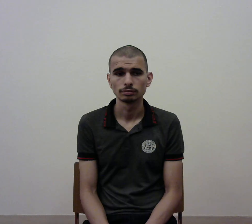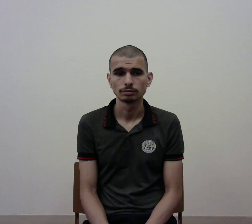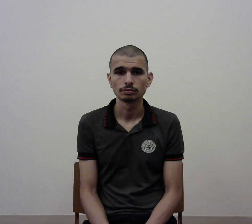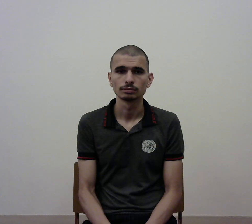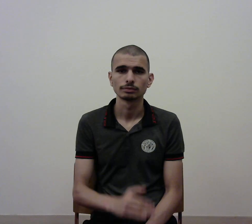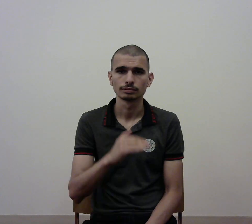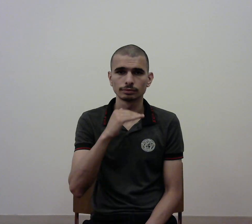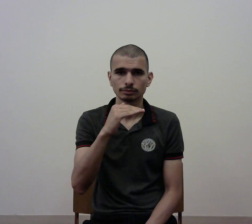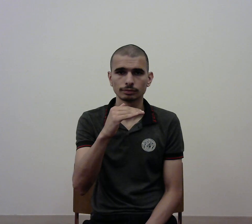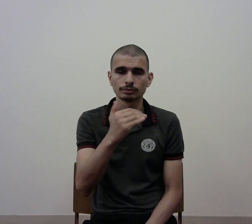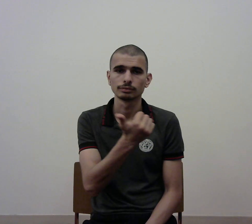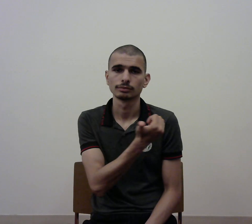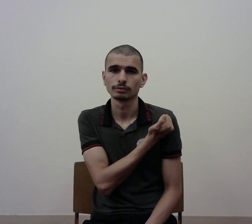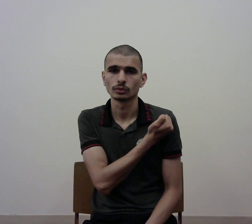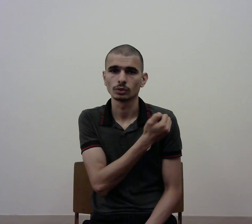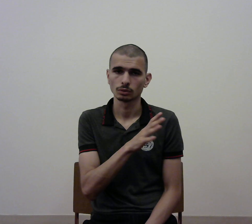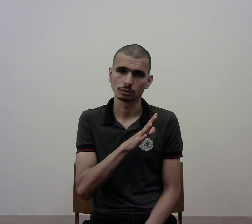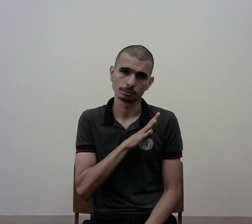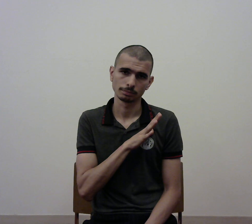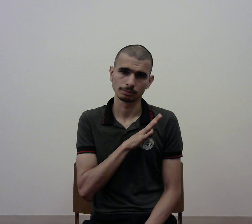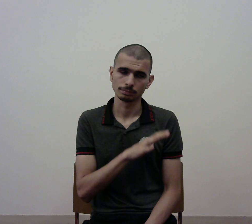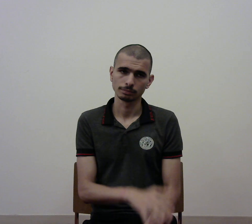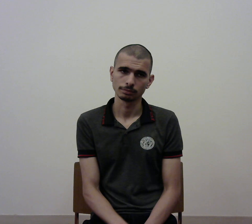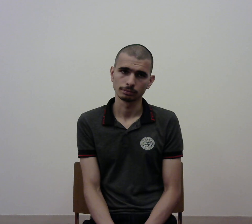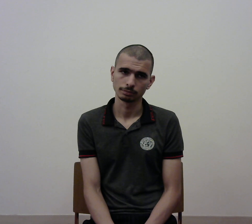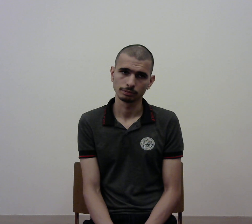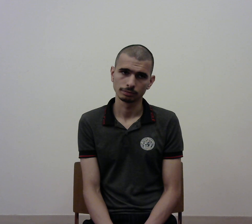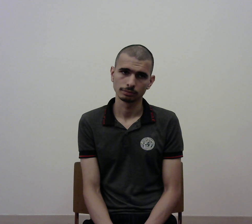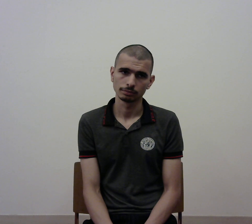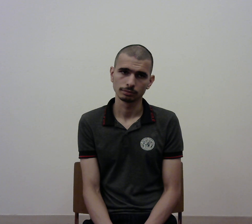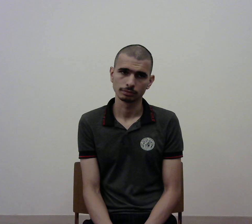Siz vaksin vurdurmusuzmu?